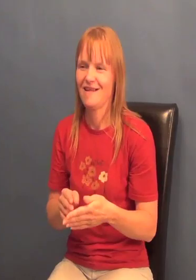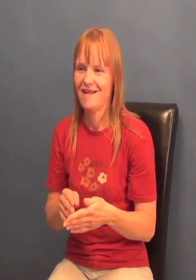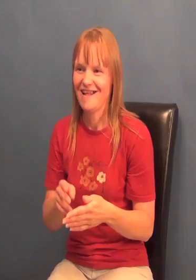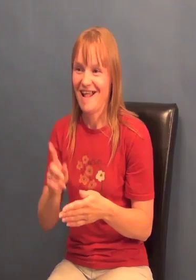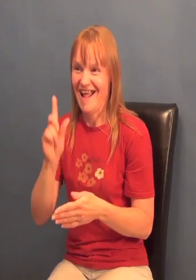Idzie.